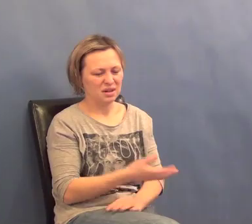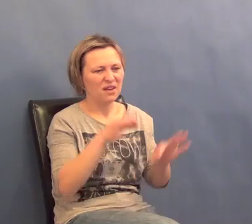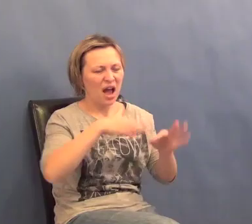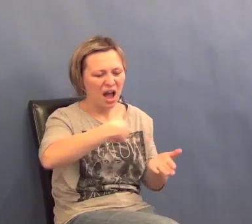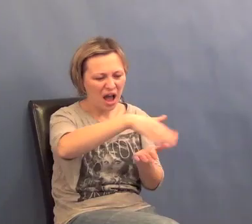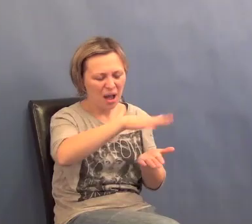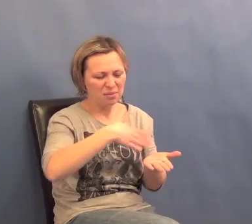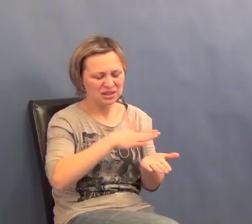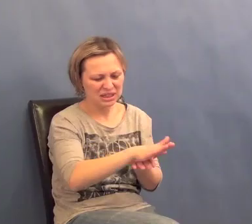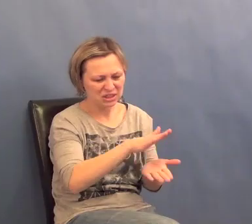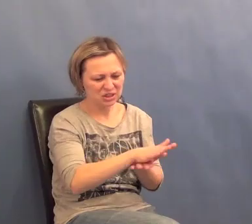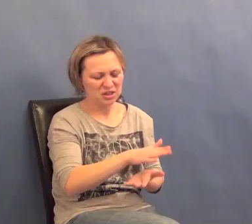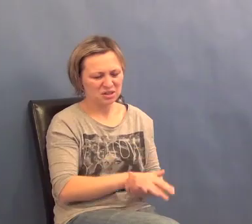Malowane farbą, więc jest ślisko.